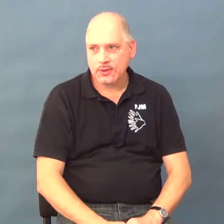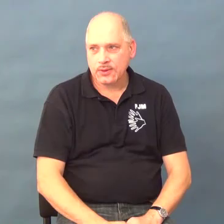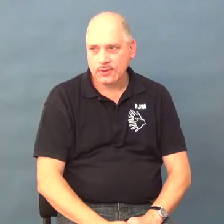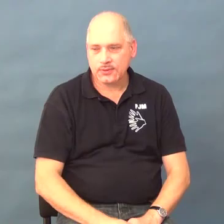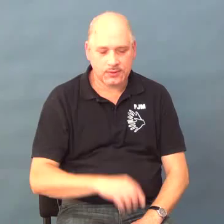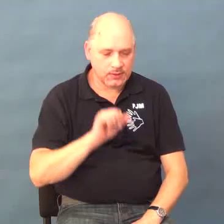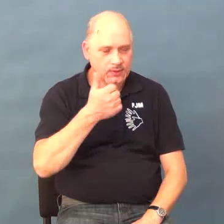Pierwszy mamy, jeszcze drugi.